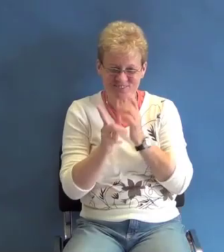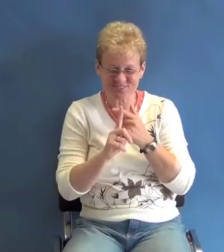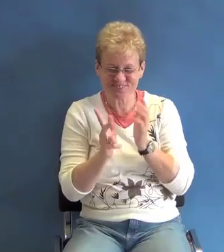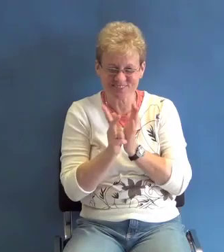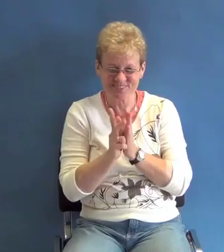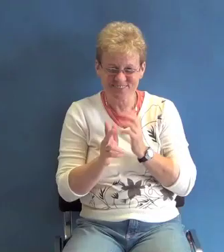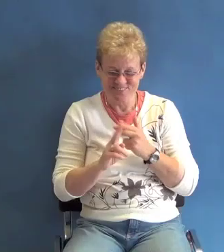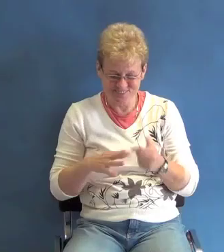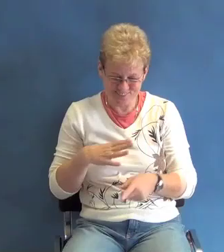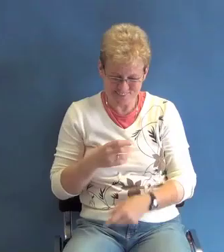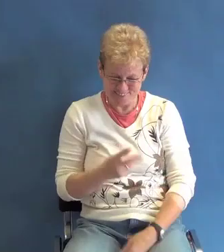Osiemnasty, tak, wolne.